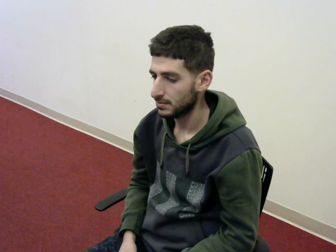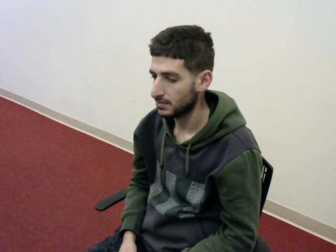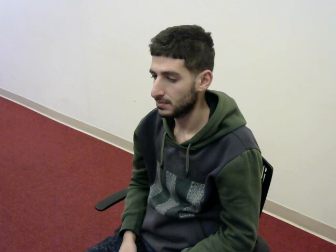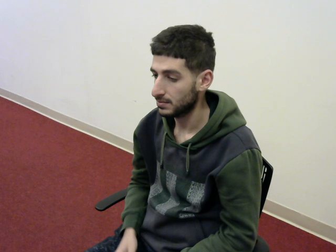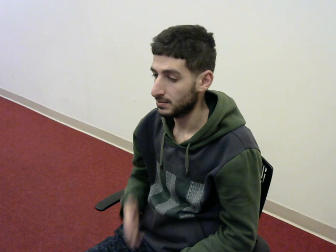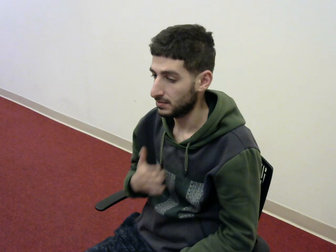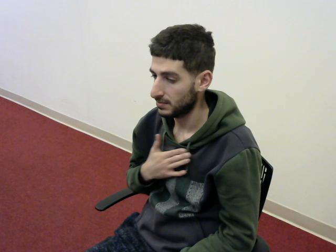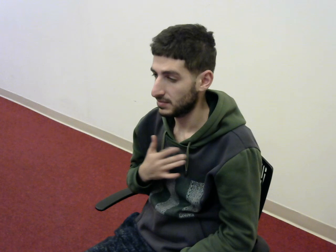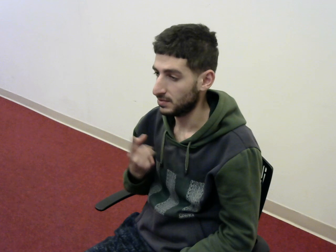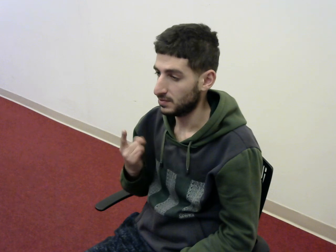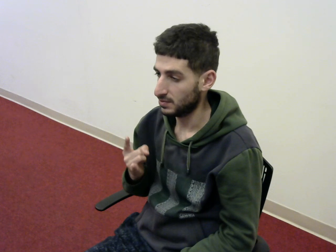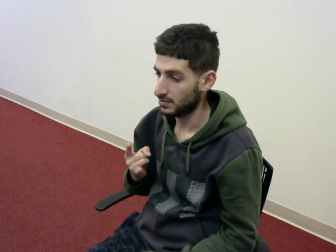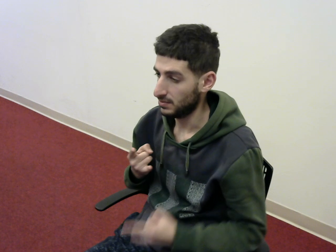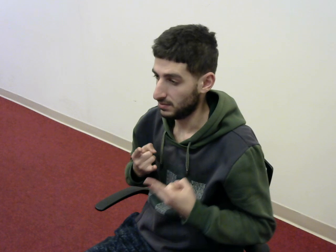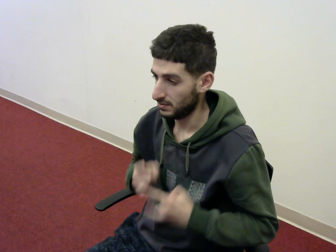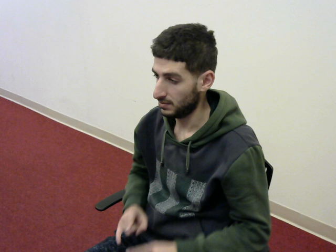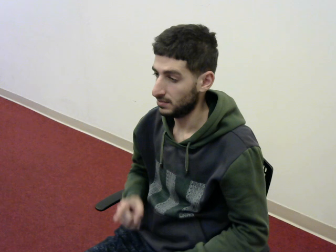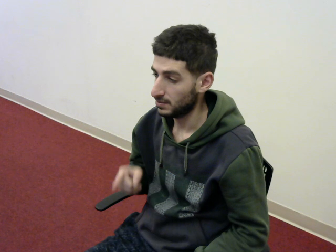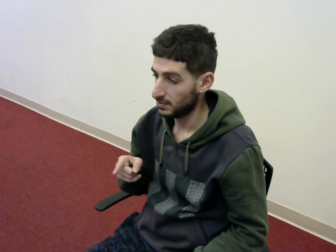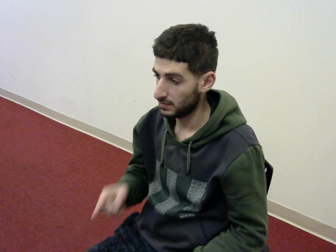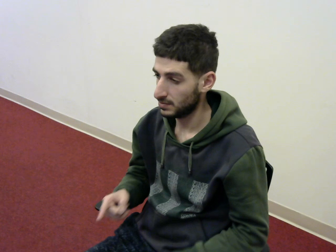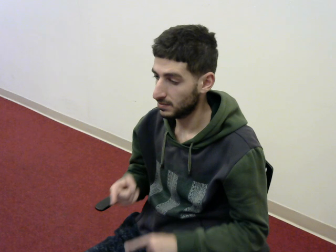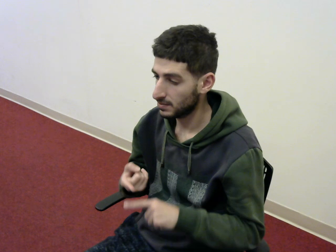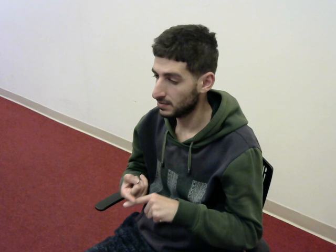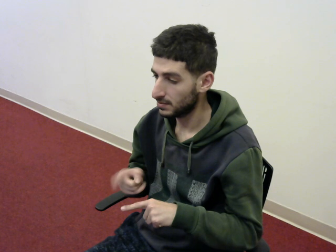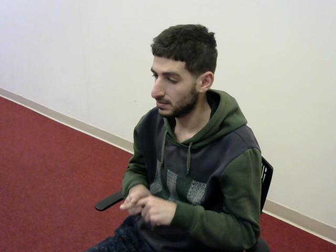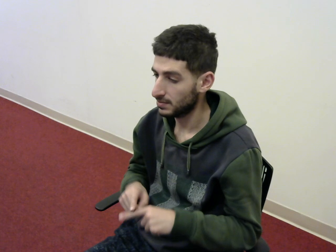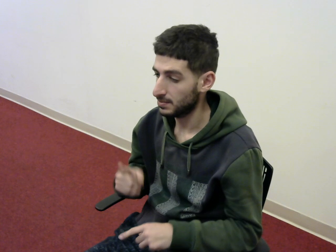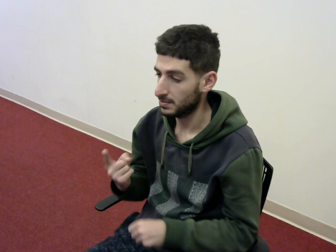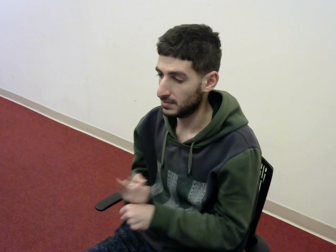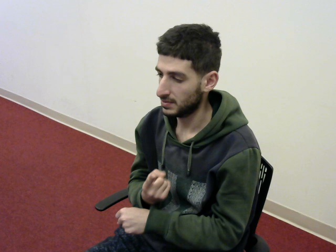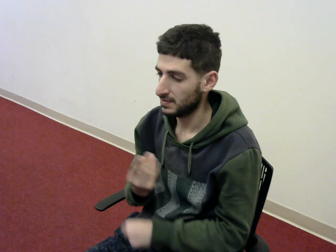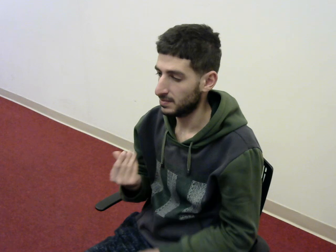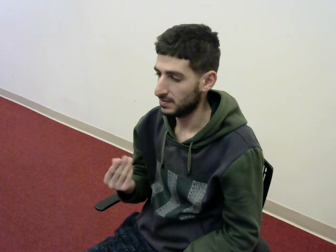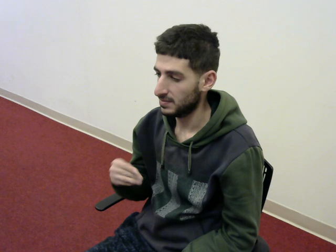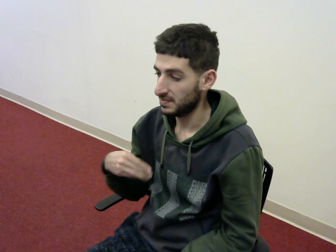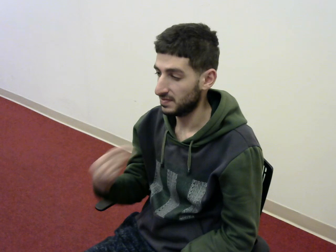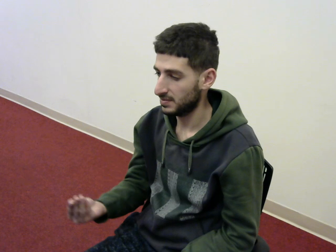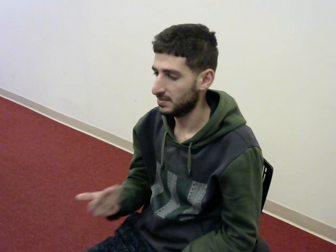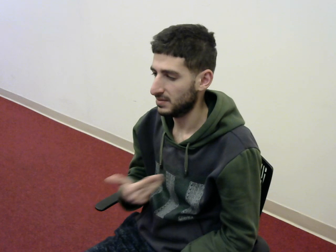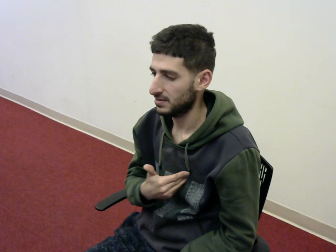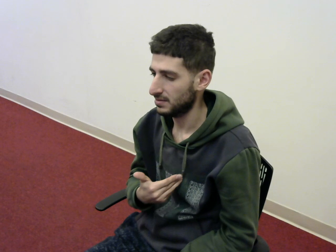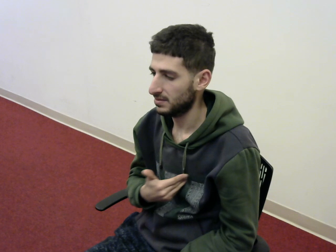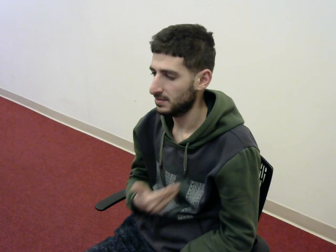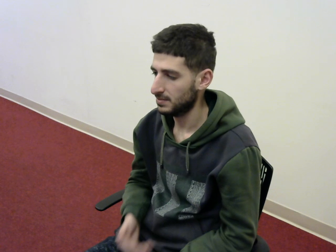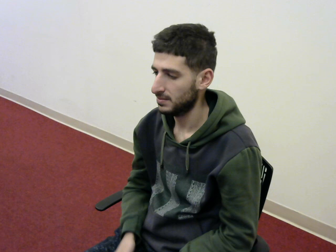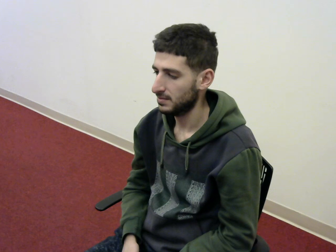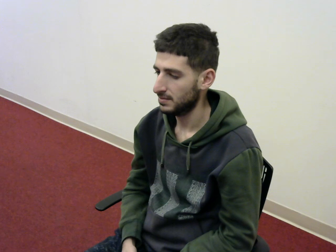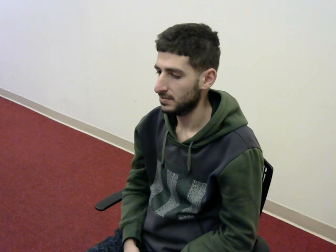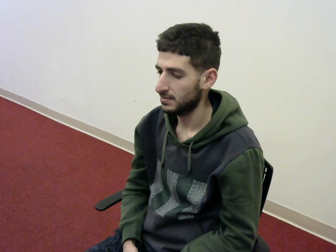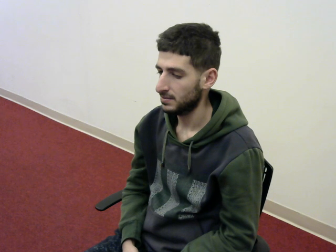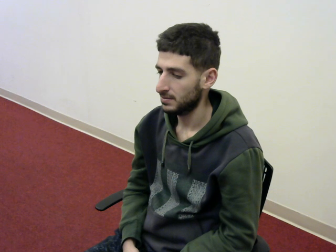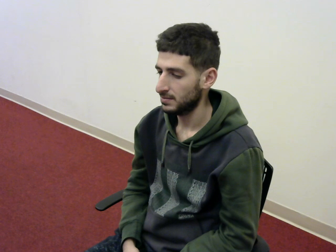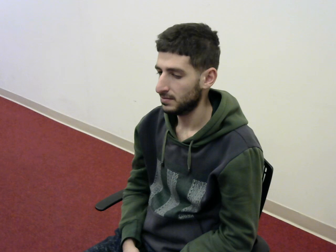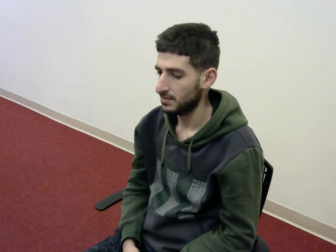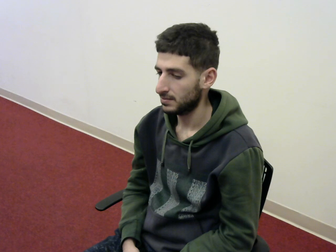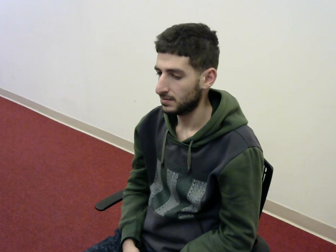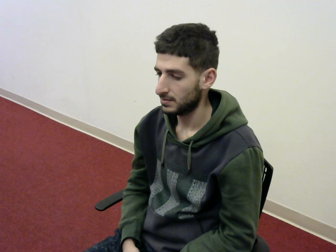Mənim uşağım anadan olub, ona görə birdəfəlik müavinət almaq istəyirəm